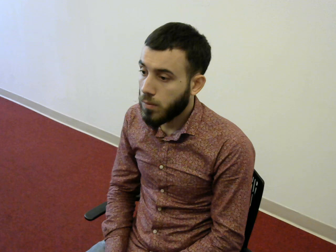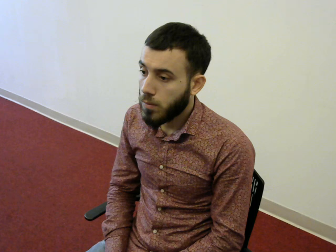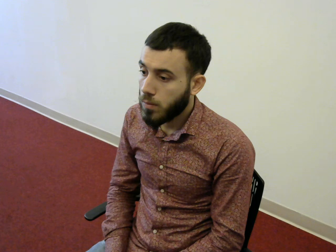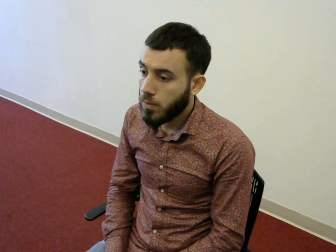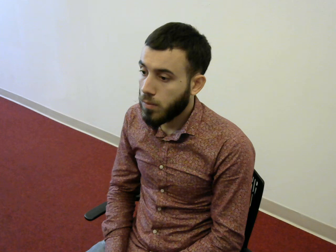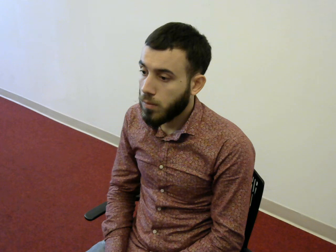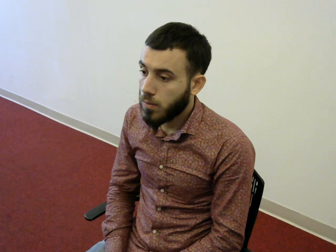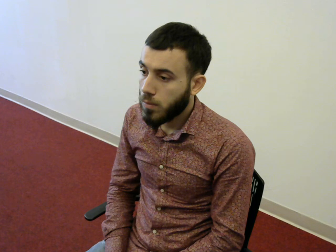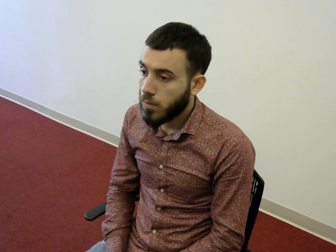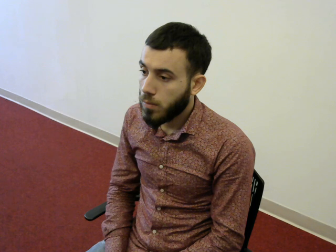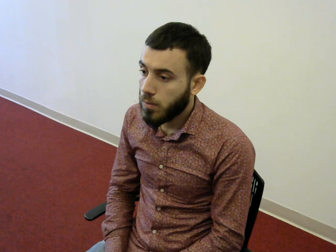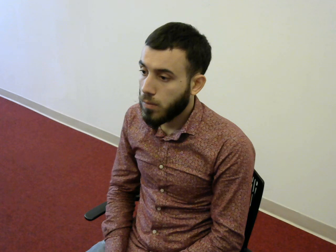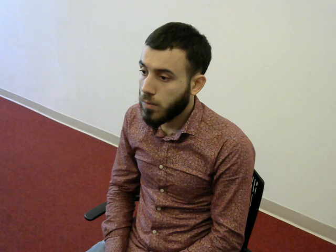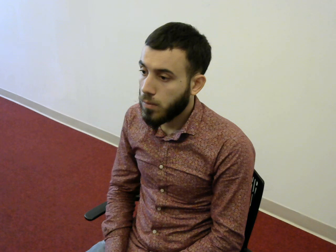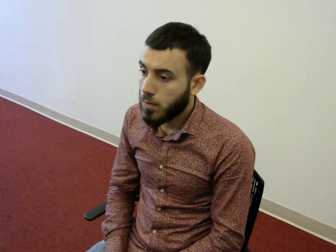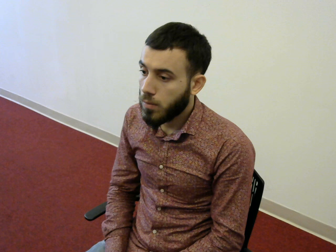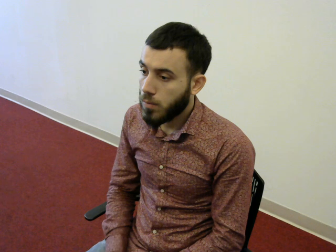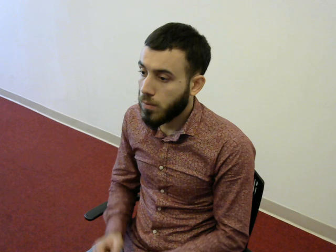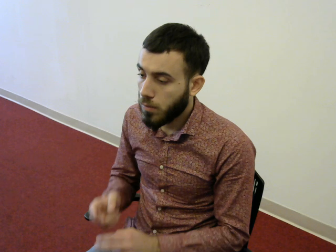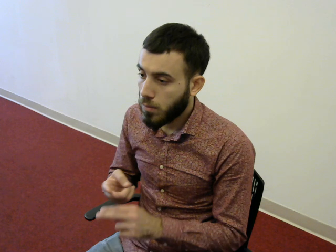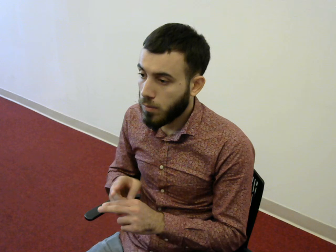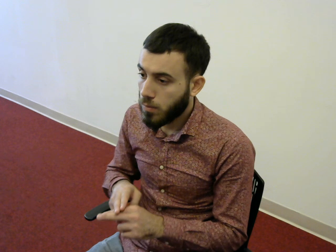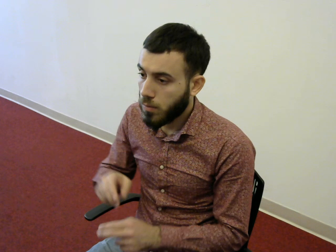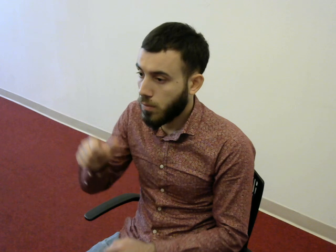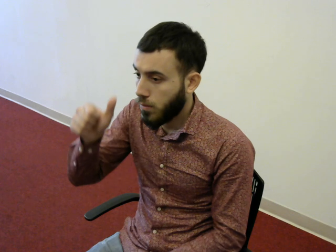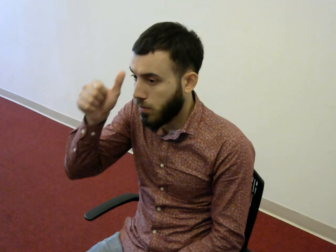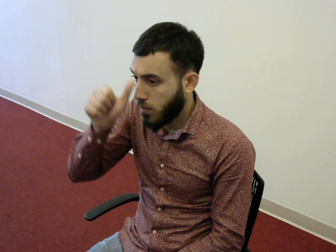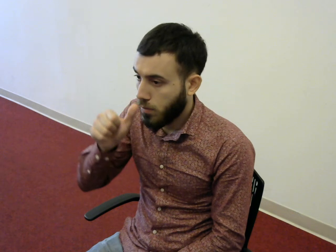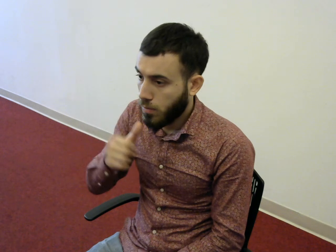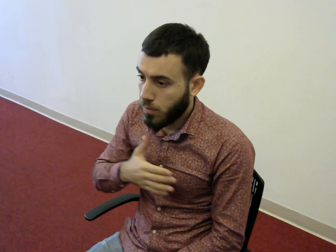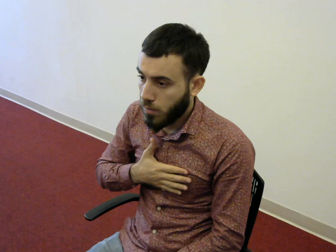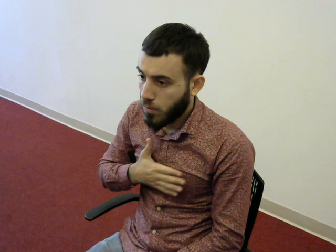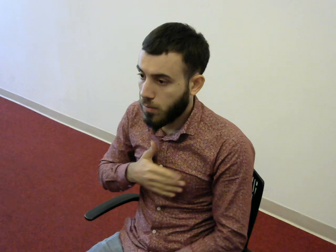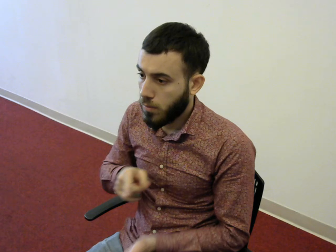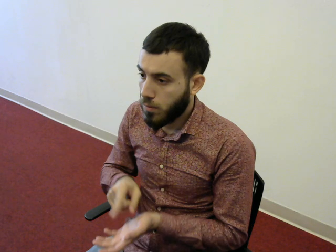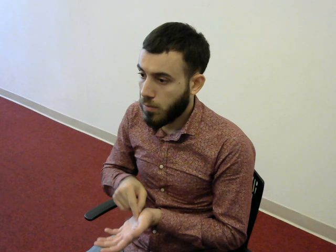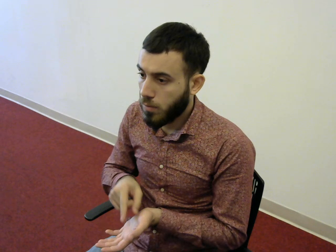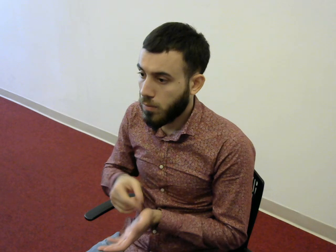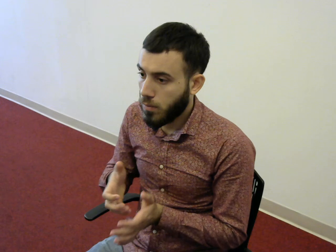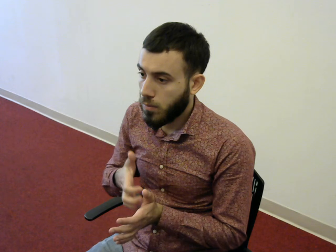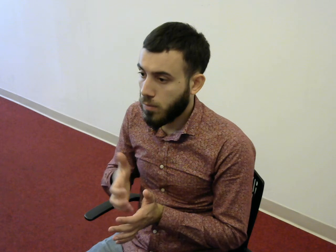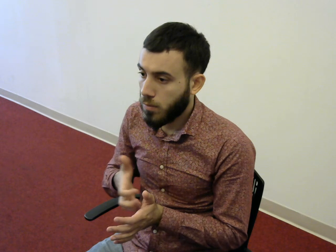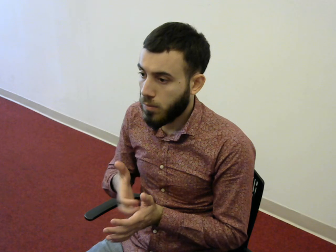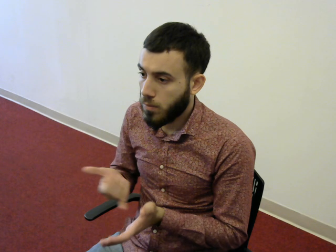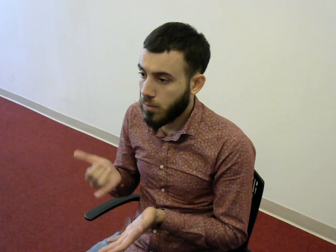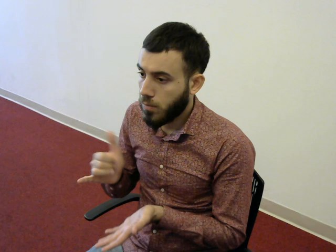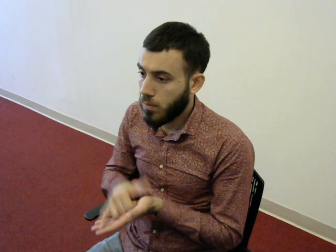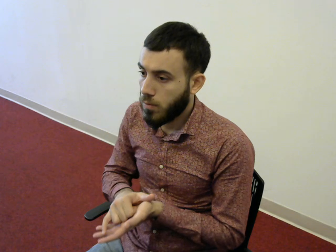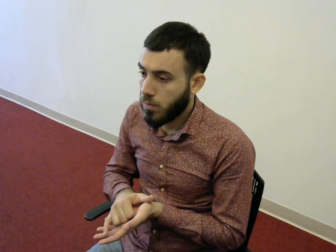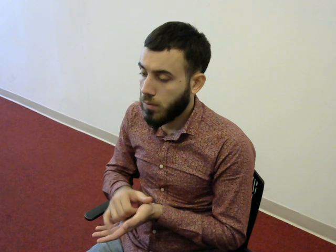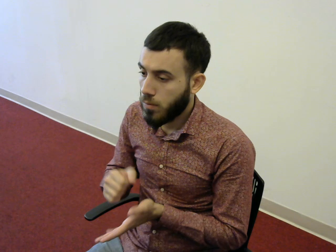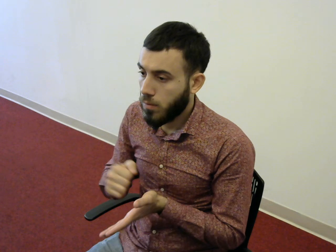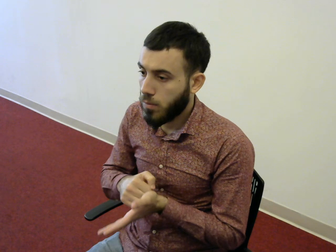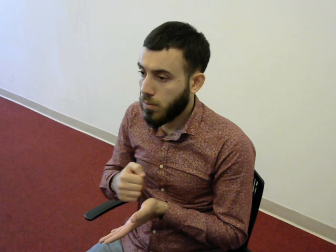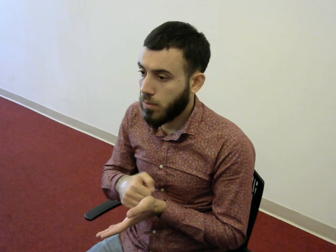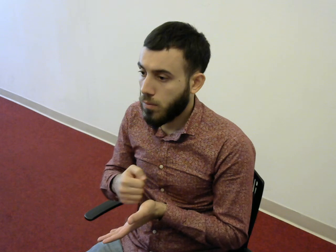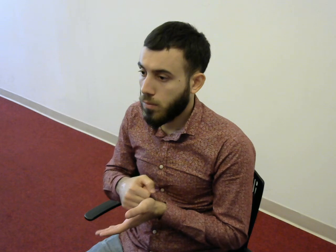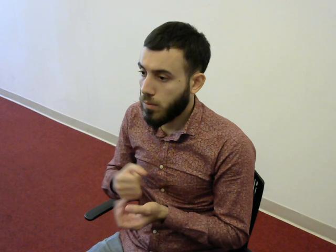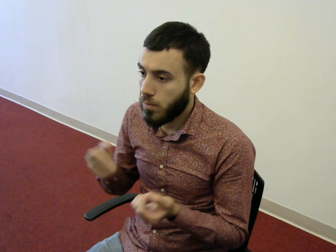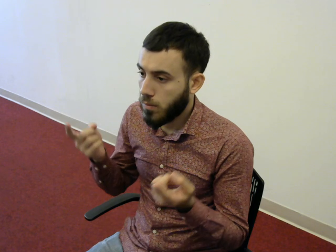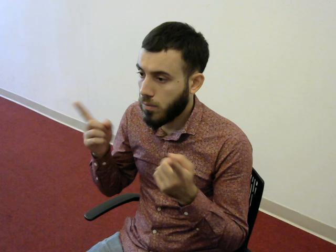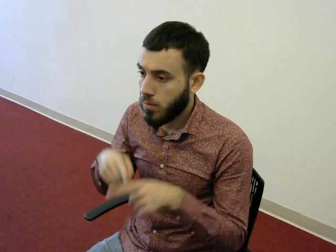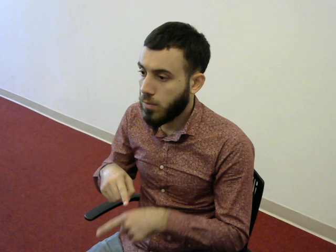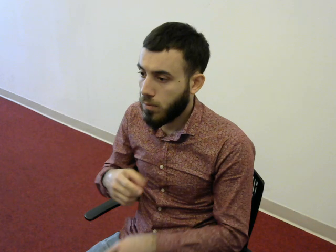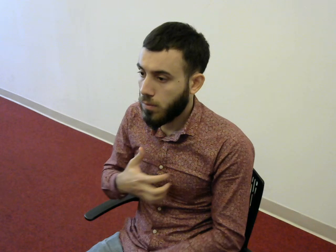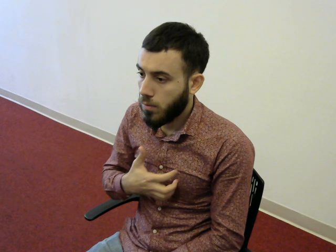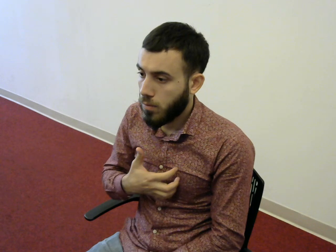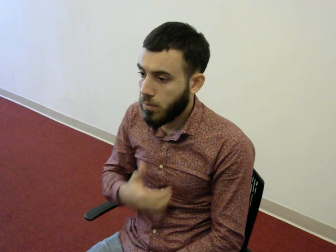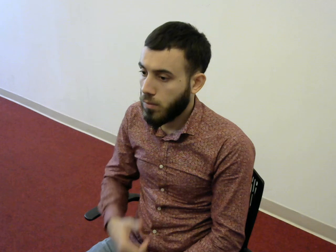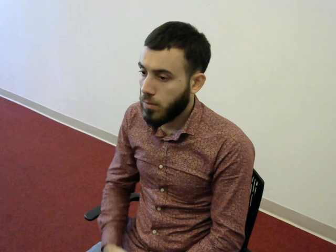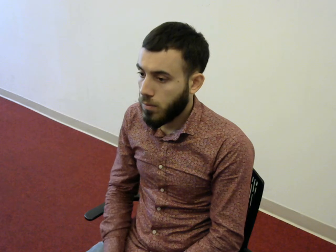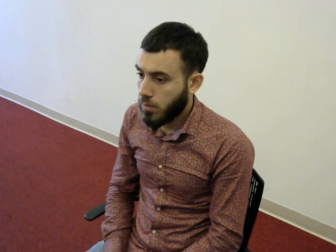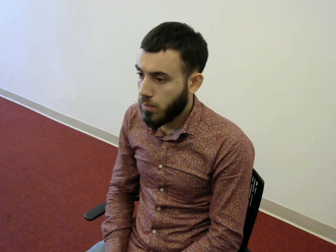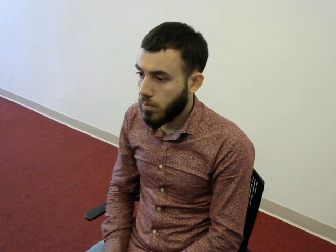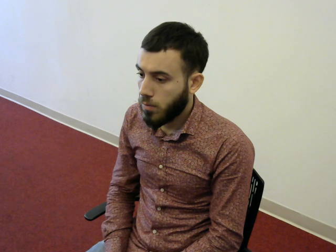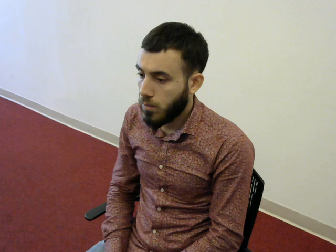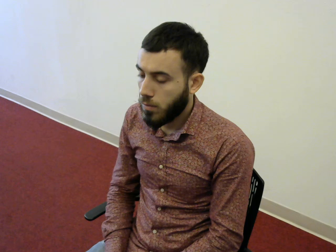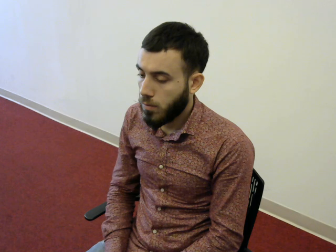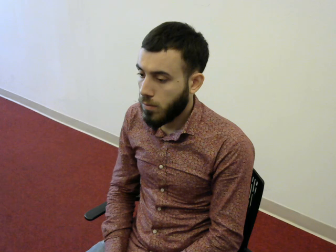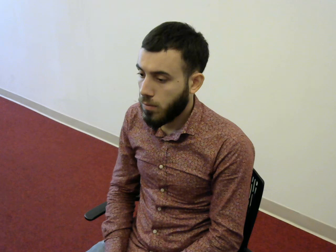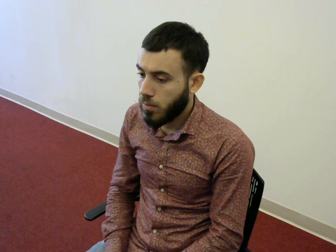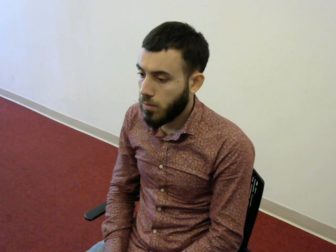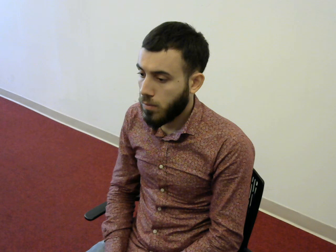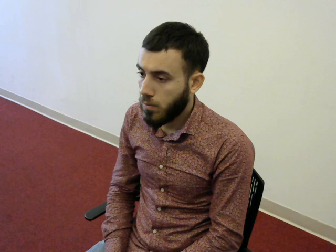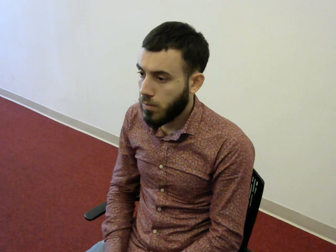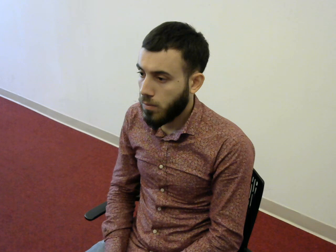Bu ay mənim pensiyam əksik yüklənib, səbəbini bilmək istəyirəm